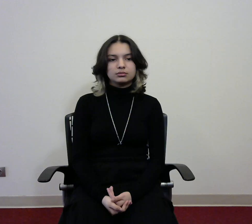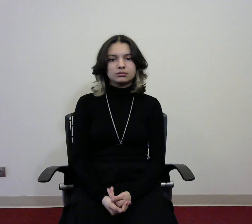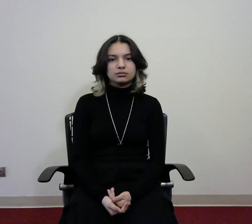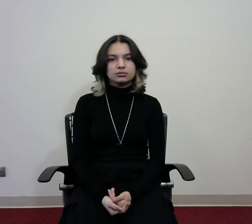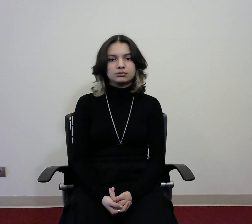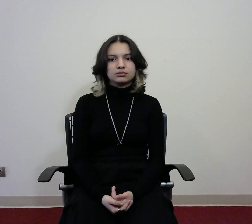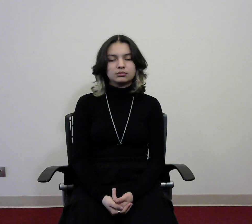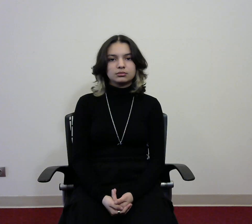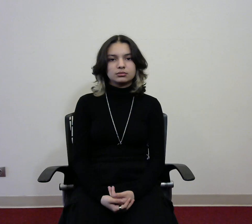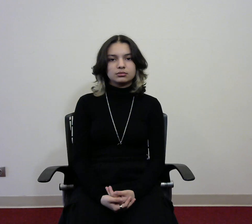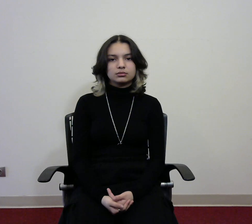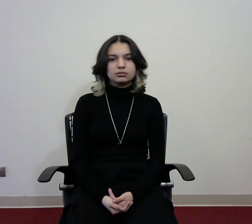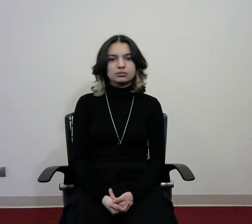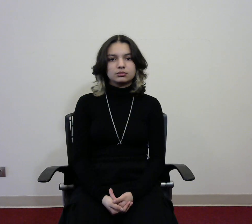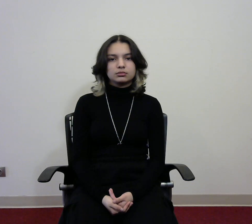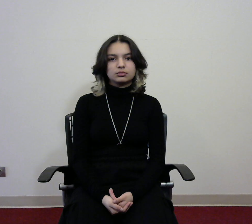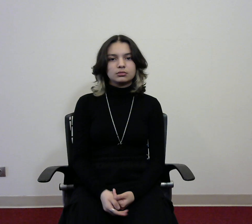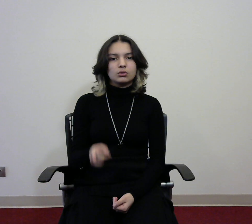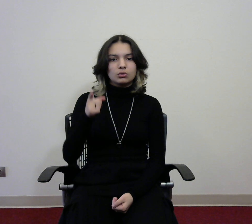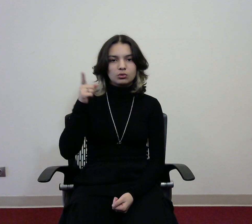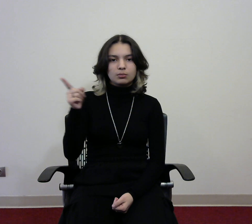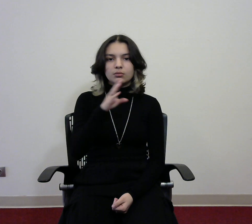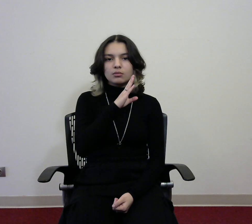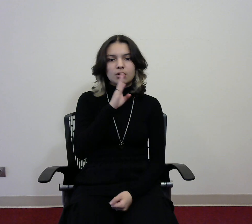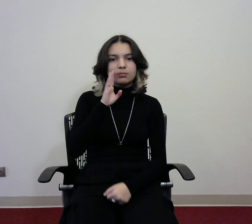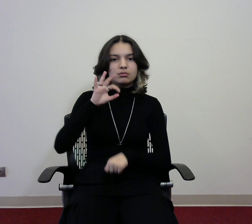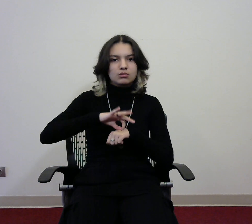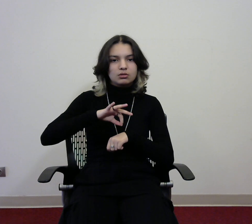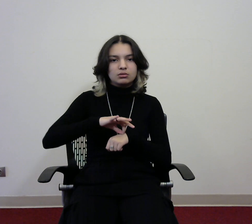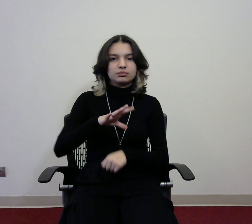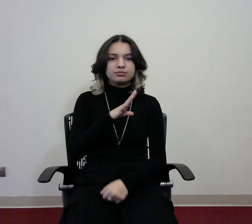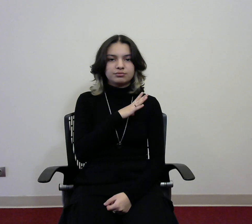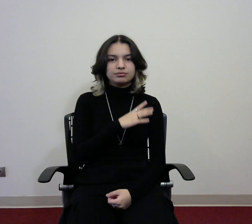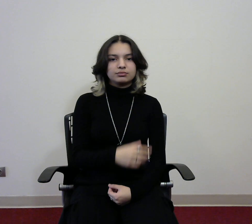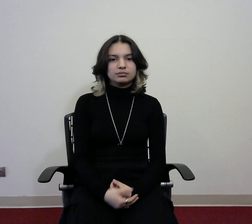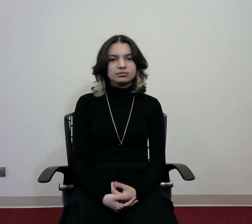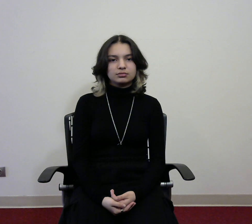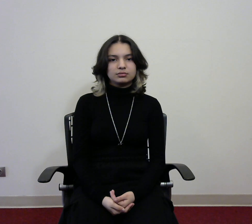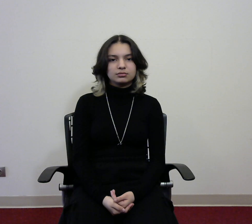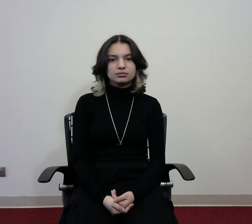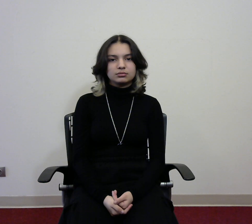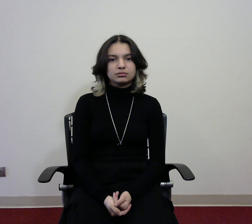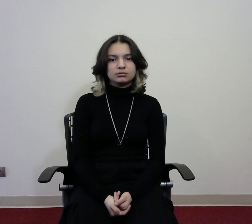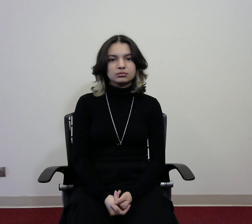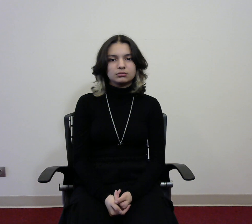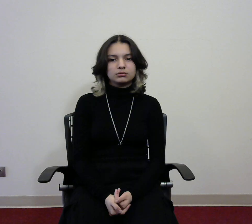Onun anası xəstələnmişdi